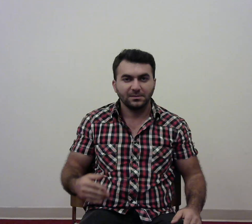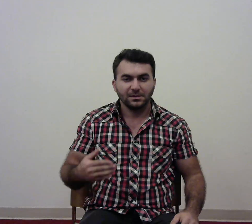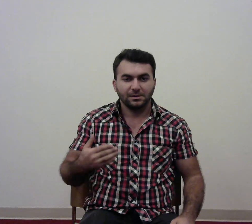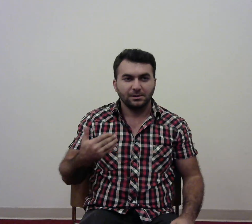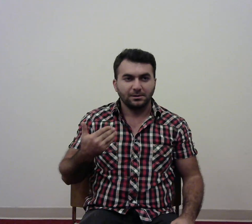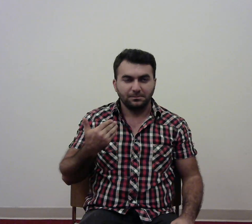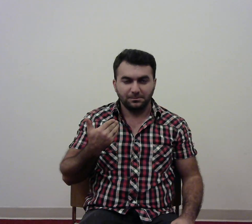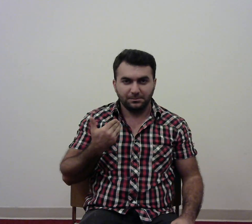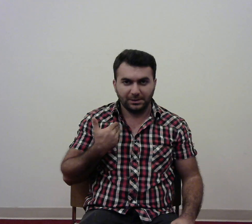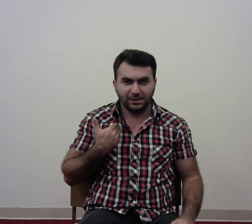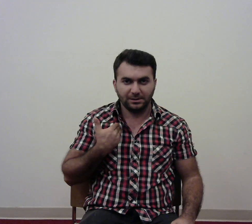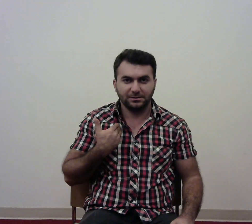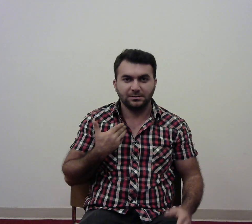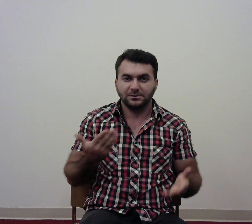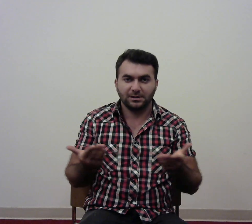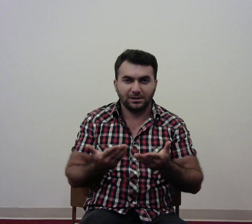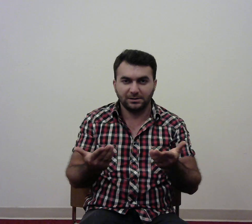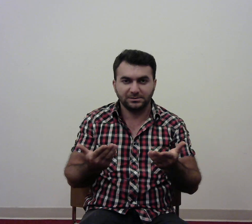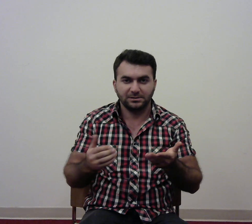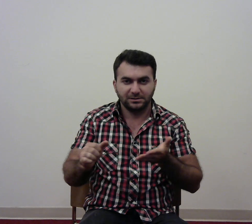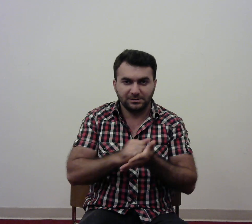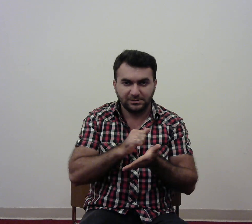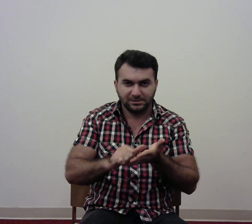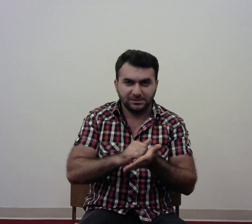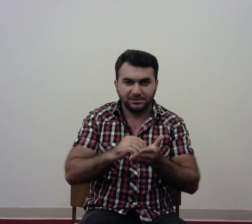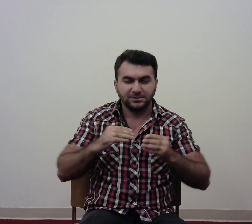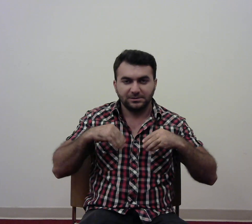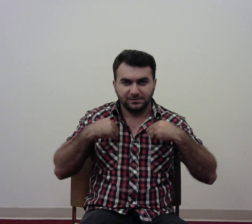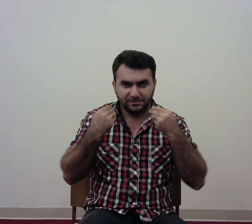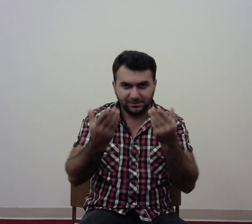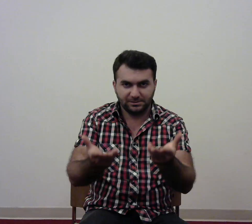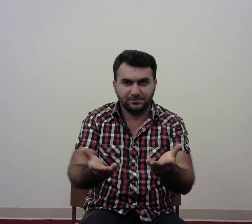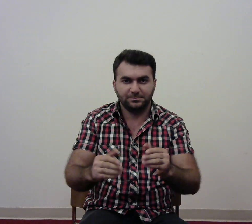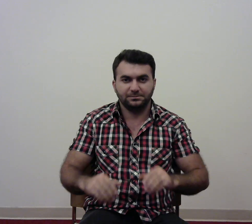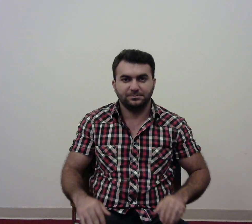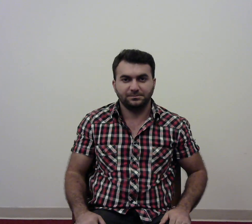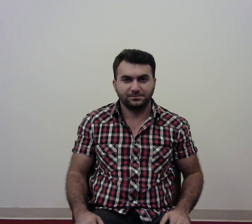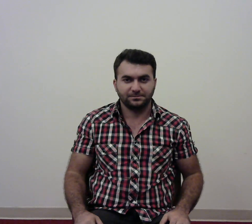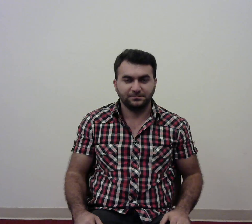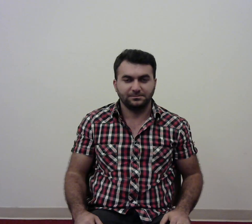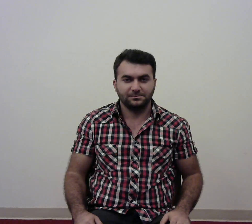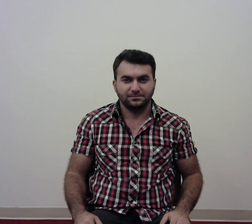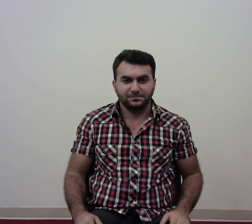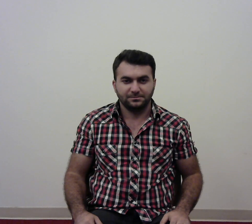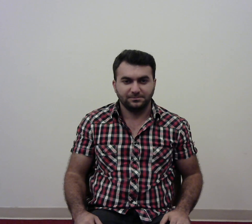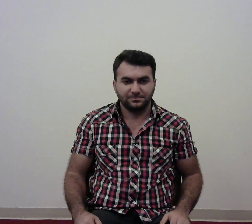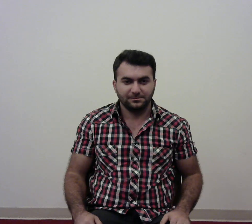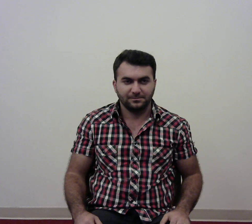Mən hansı sənədləri verməliyəm?